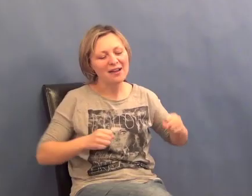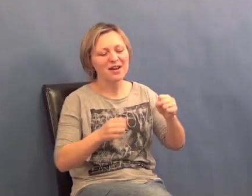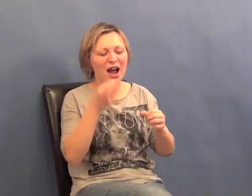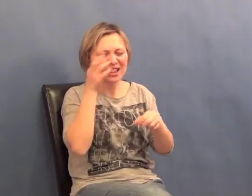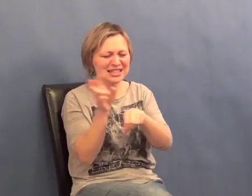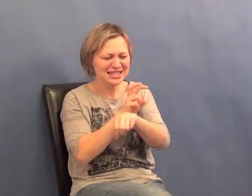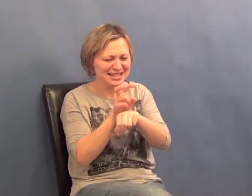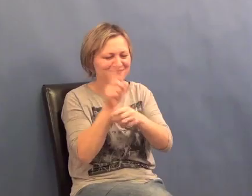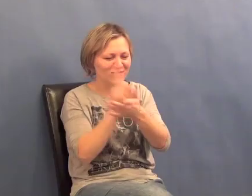Kot zastanawia się i udaje mu się coś wymyślić.